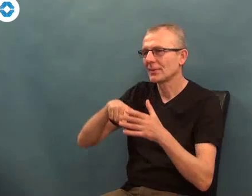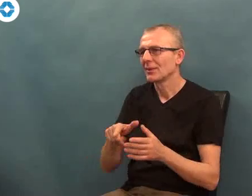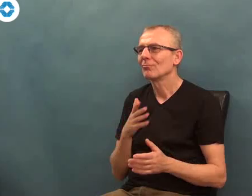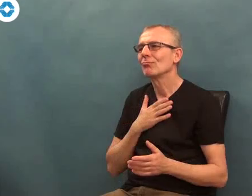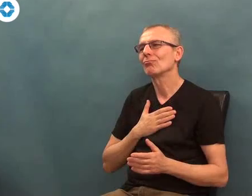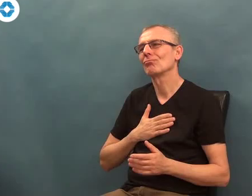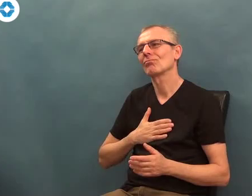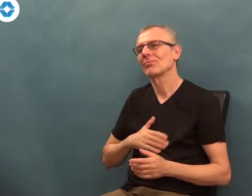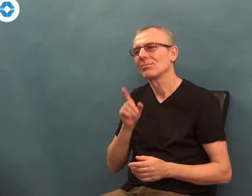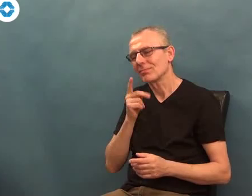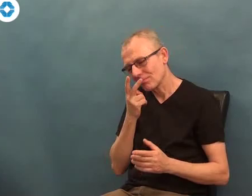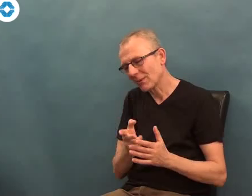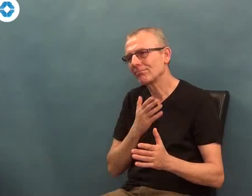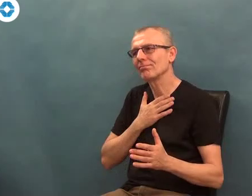Chłopiec lubił patrzeć na żabę.